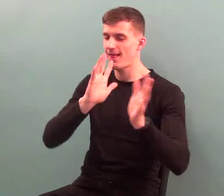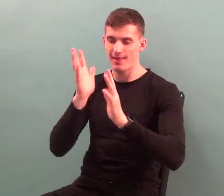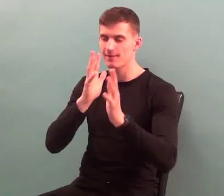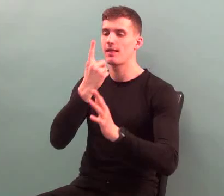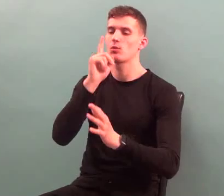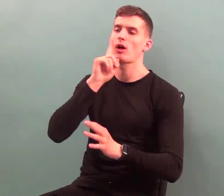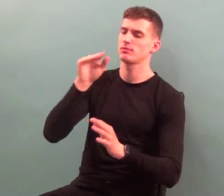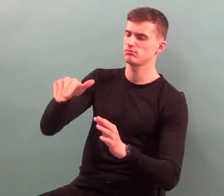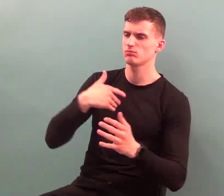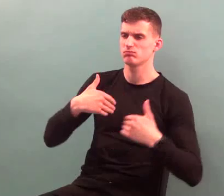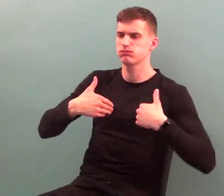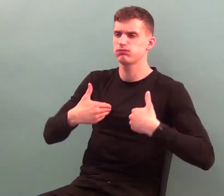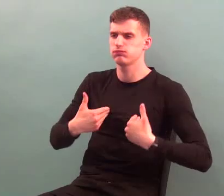Jeden chłopak mówi, że jest zmęczony.